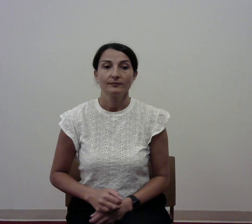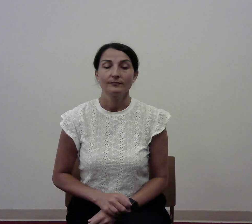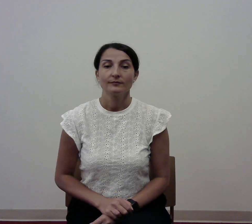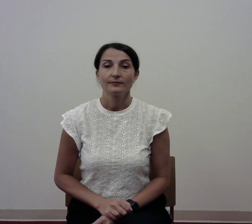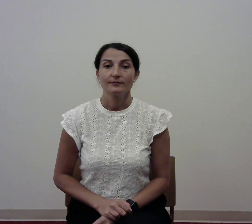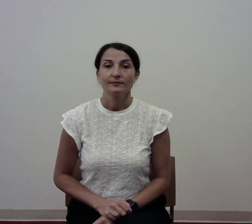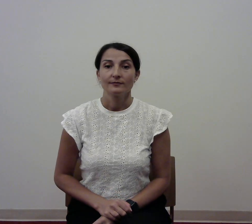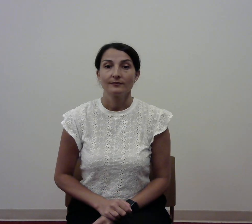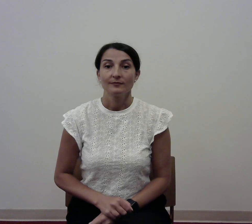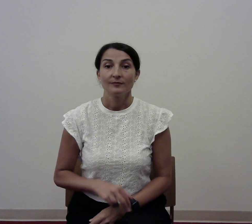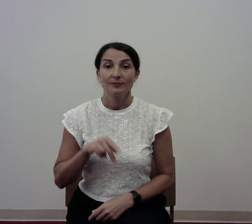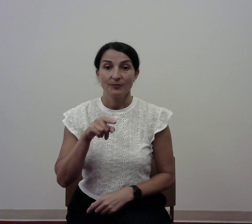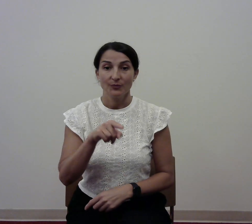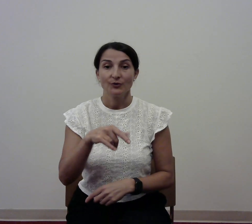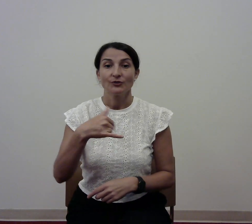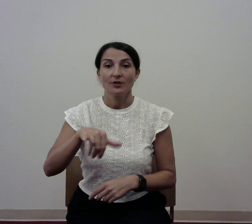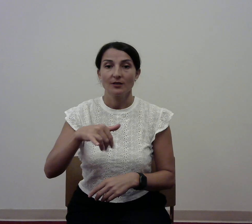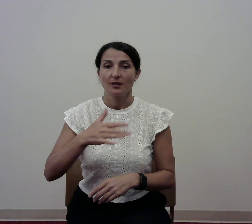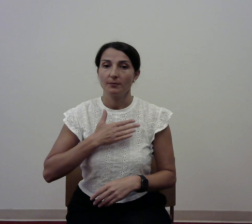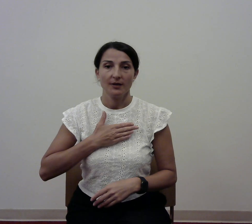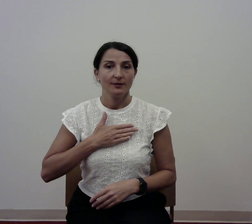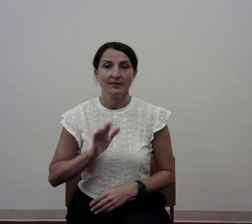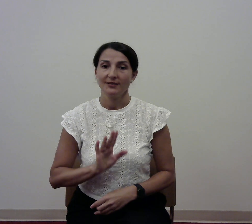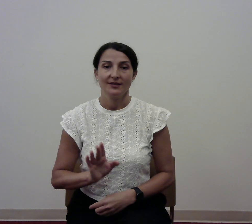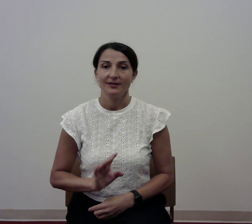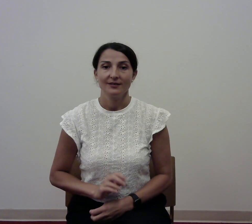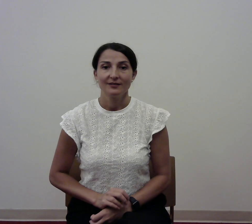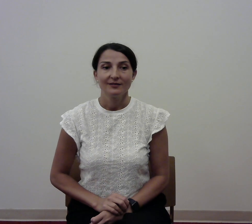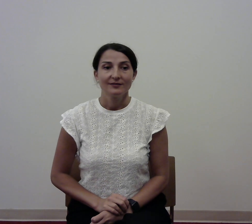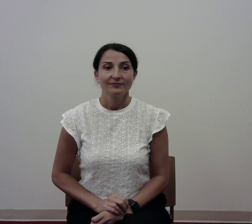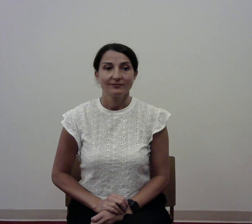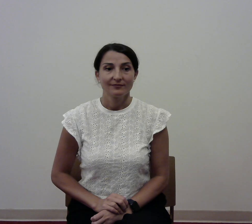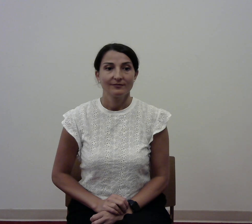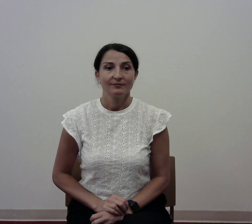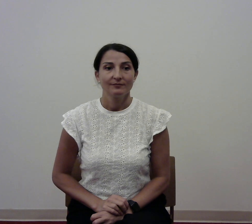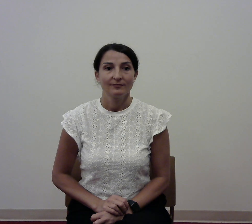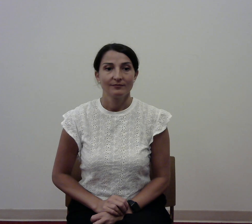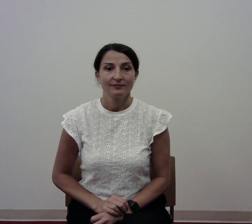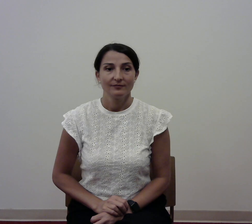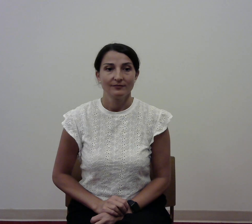Bu çanta mənim deyil